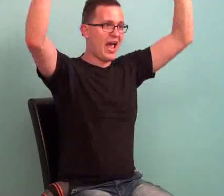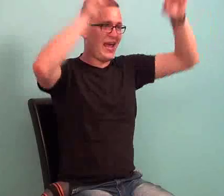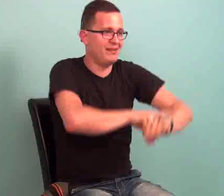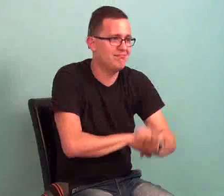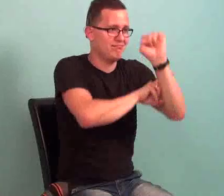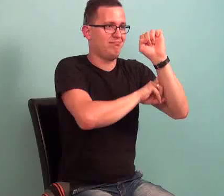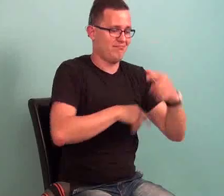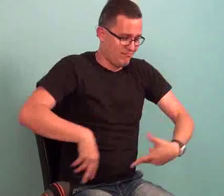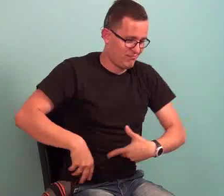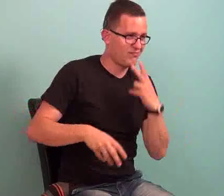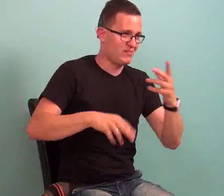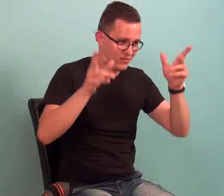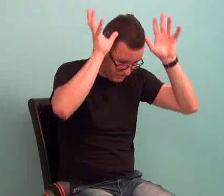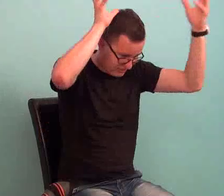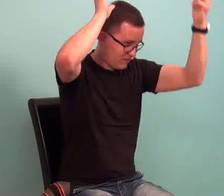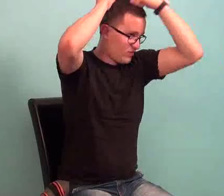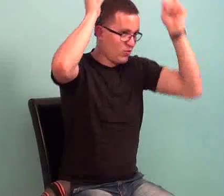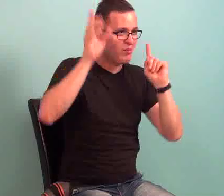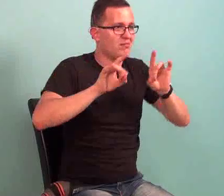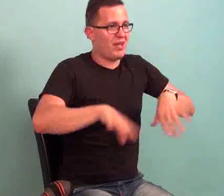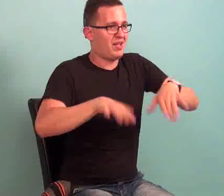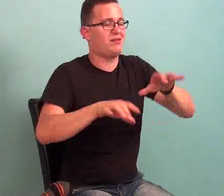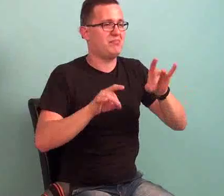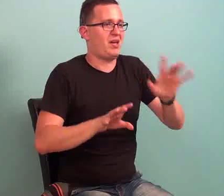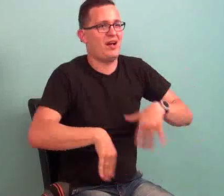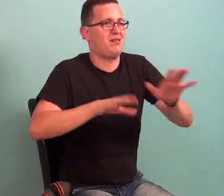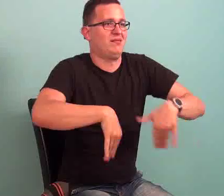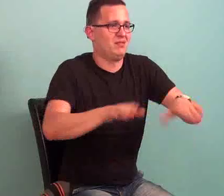Jeleń podniósł głowę, a chłopiec znalazł się na jego rogach i tak pobiegli.